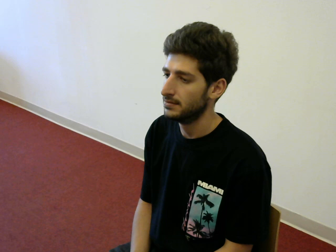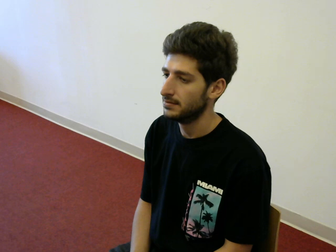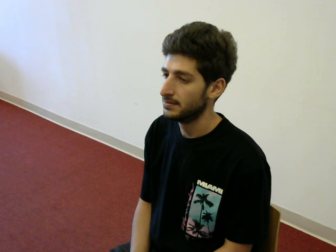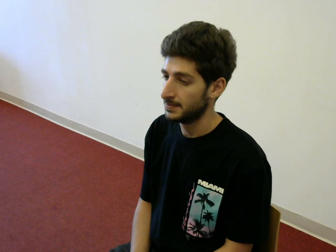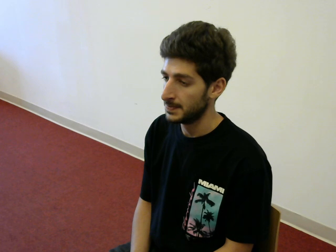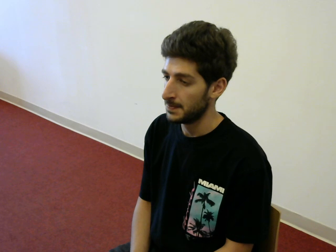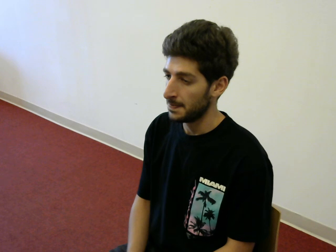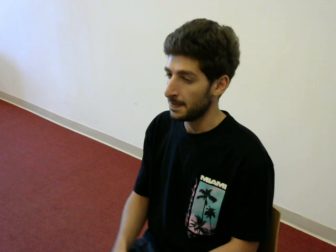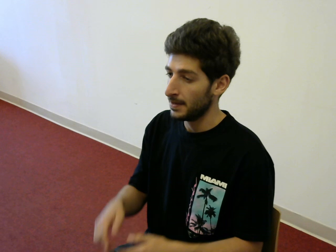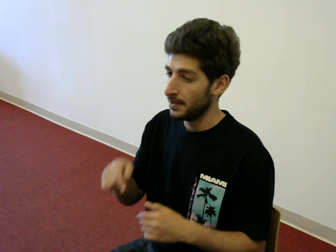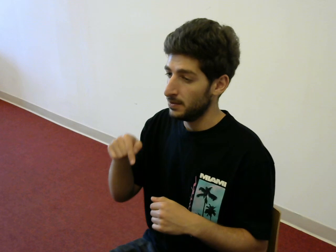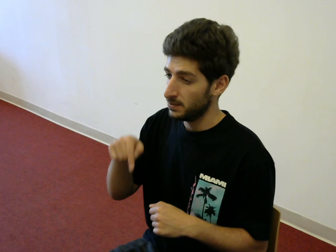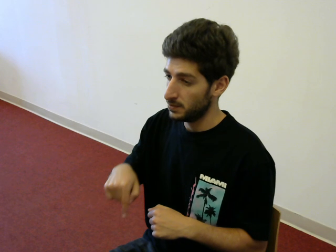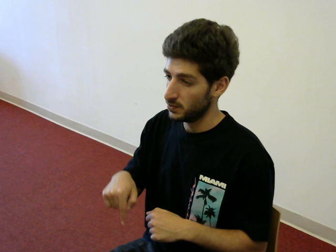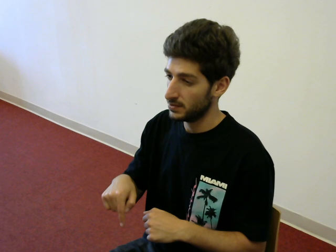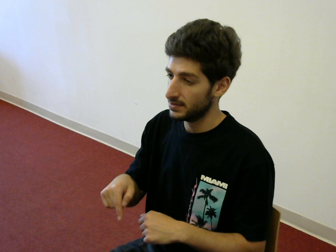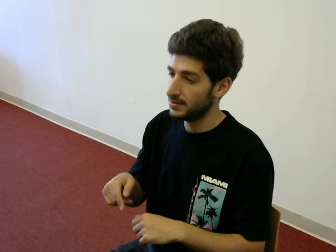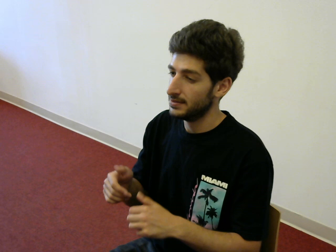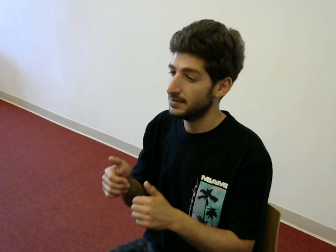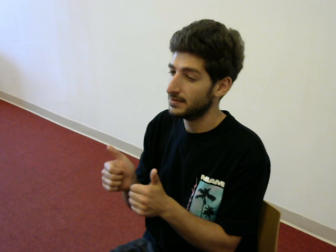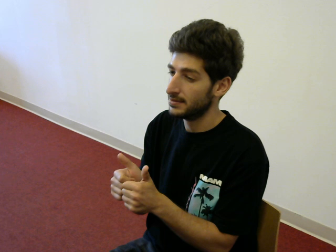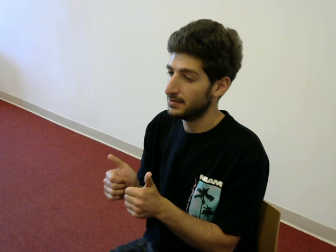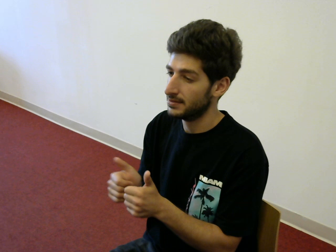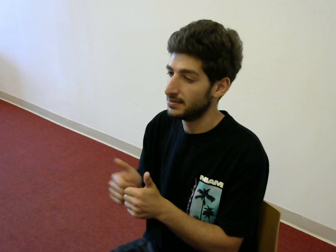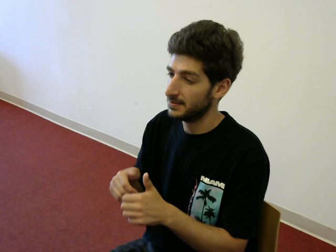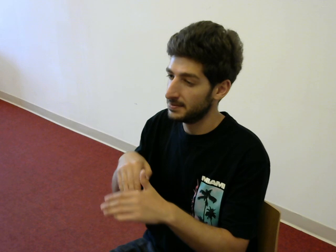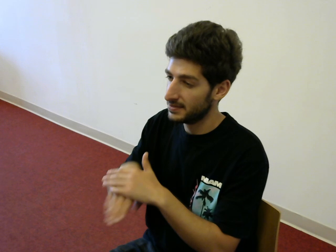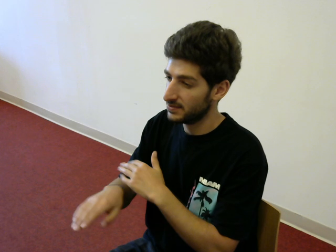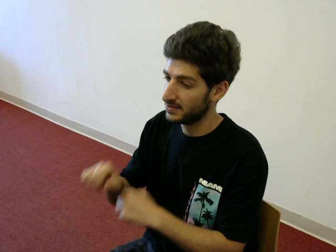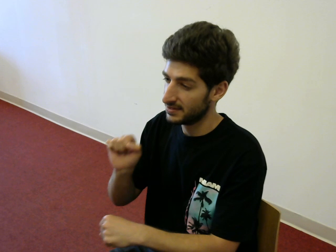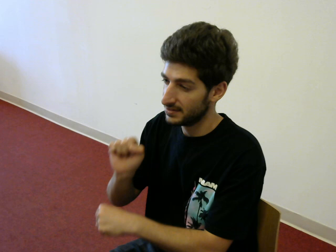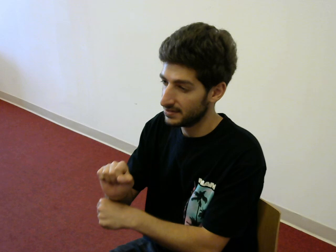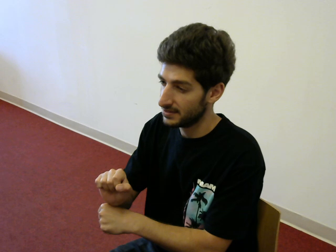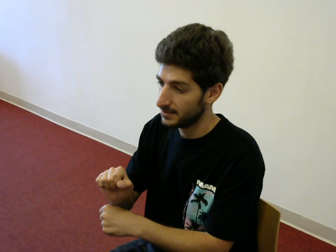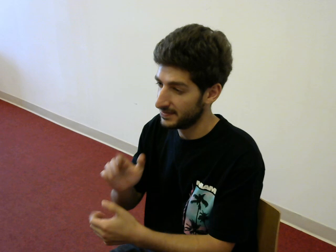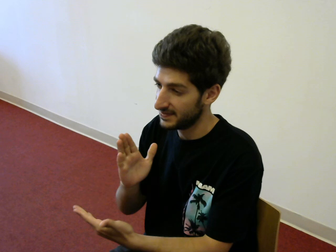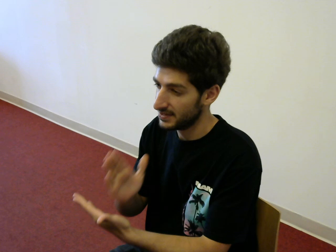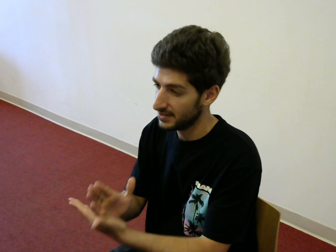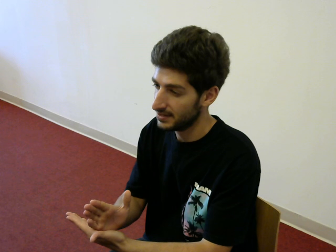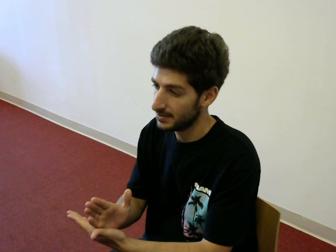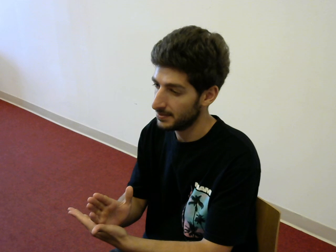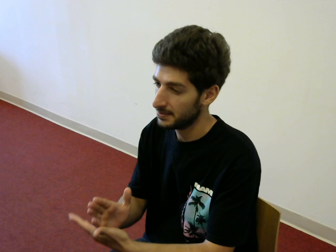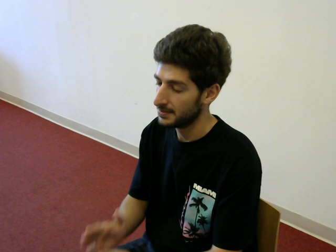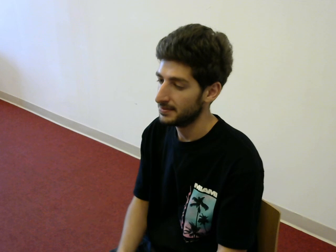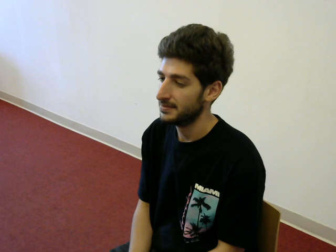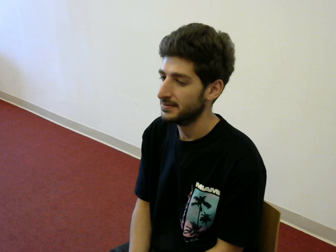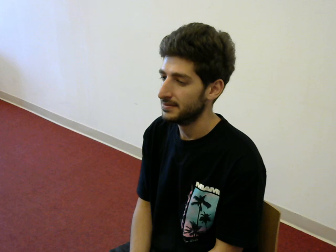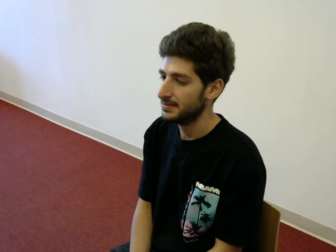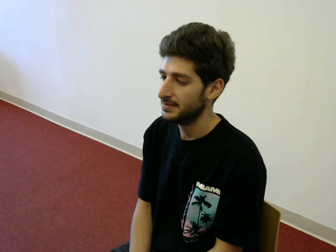Burda yaxınlıqda metro stansiyası varmı?